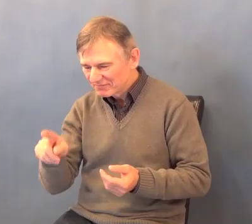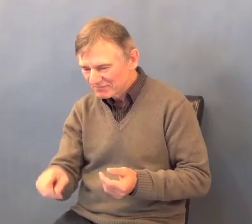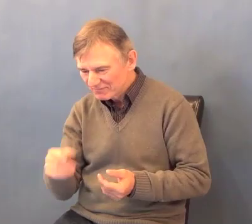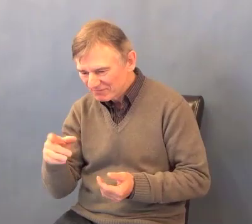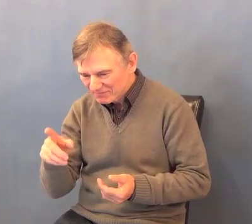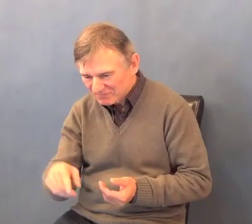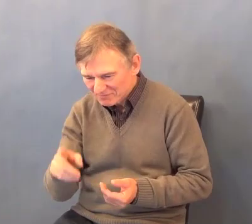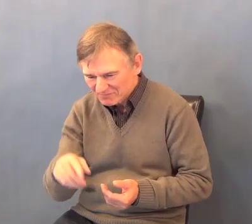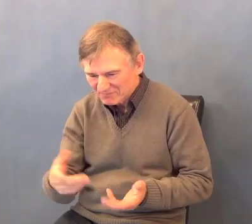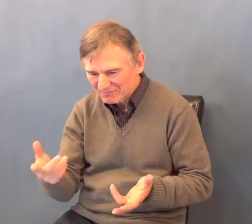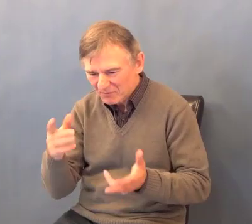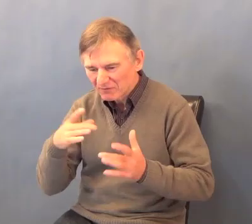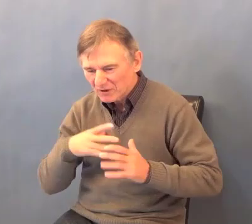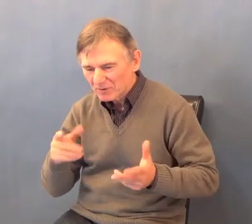Tu nie, tu nie.